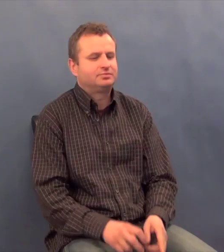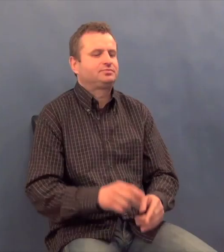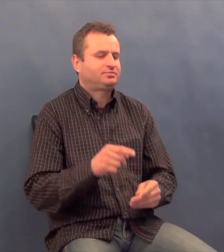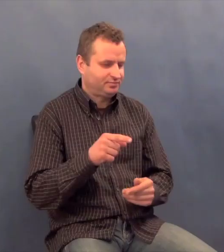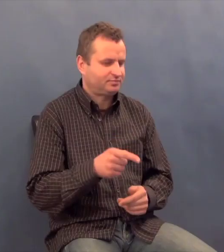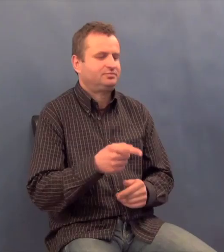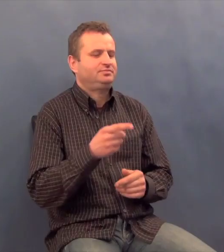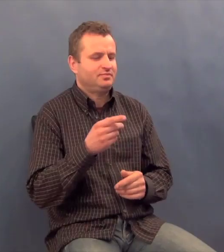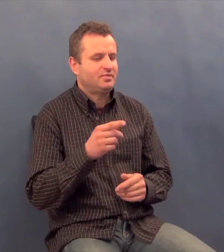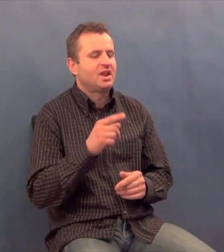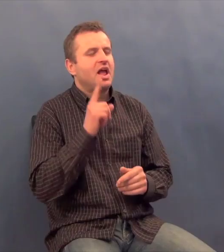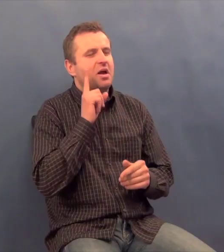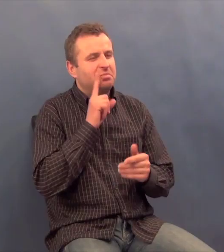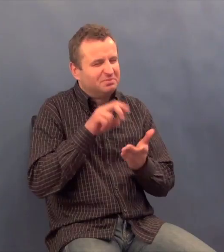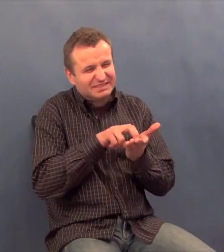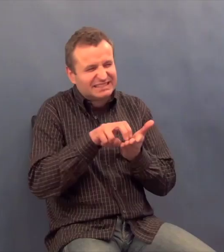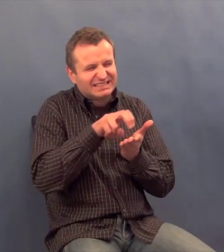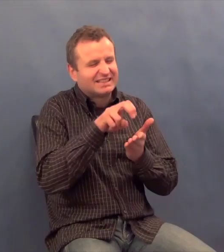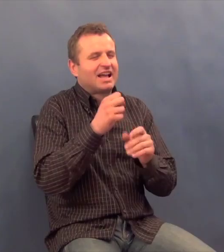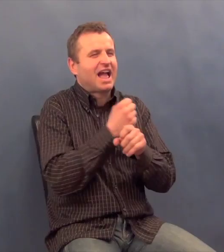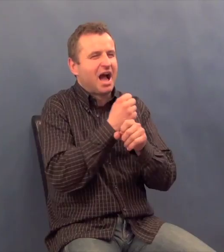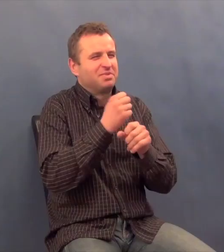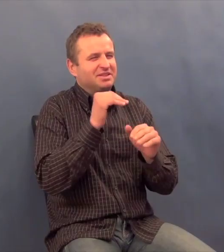Chłopiec idzie, podchodzi do kamienia.